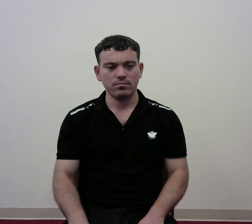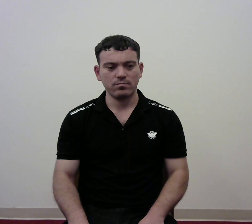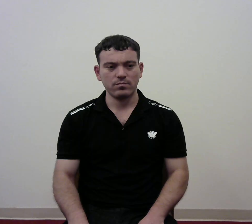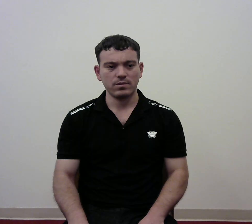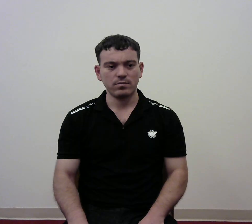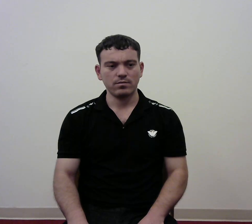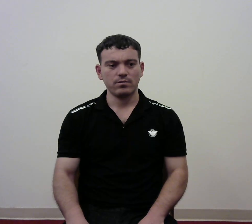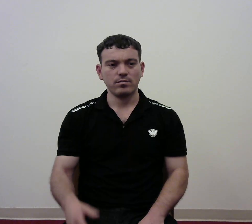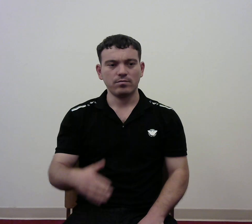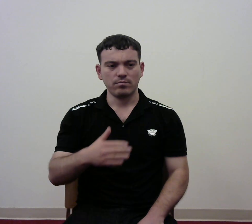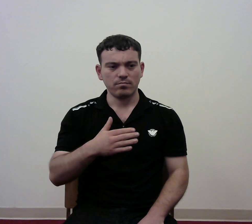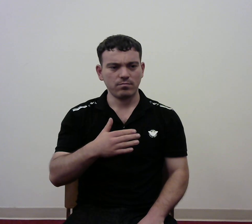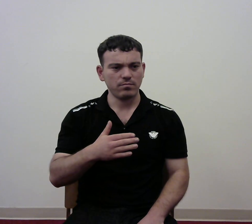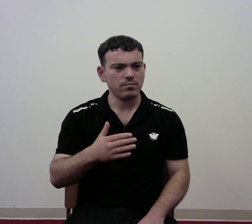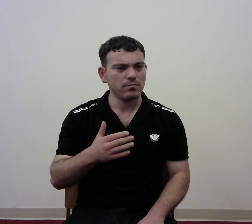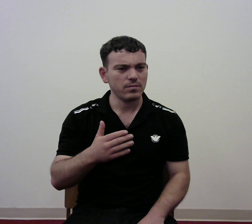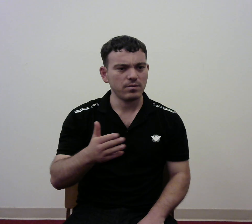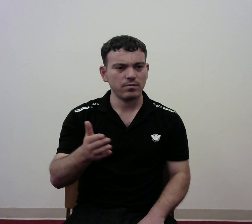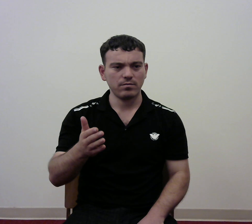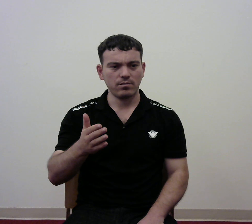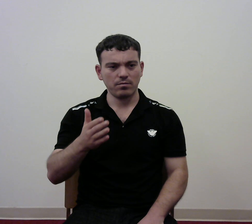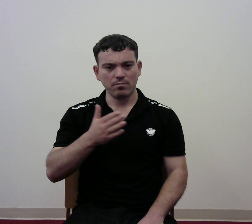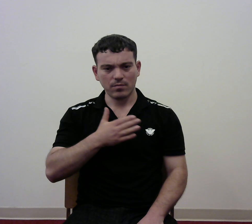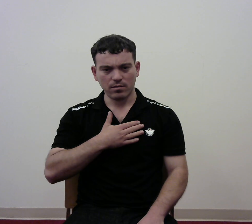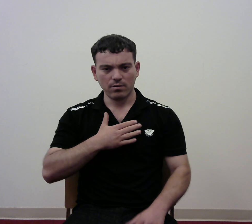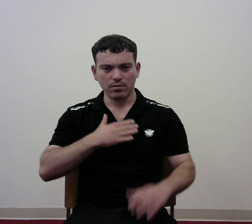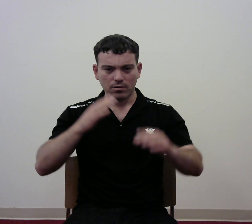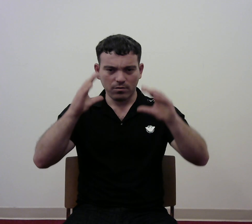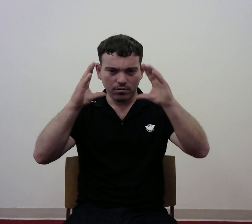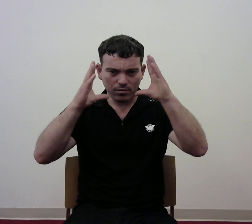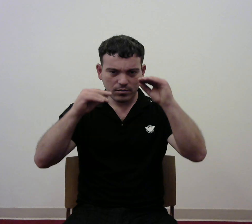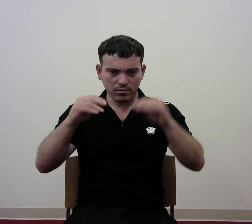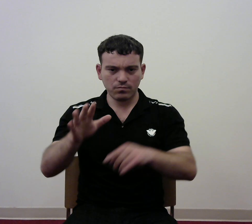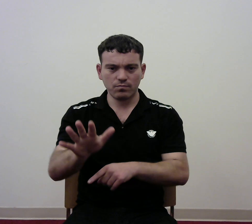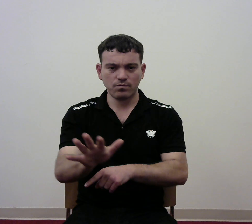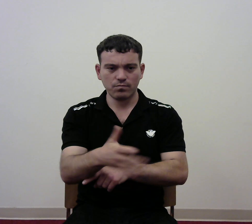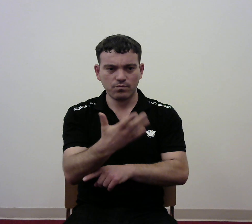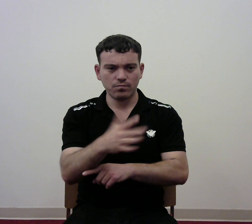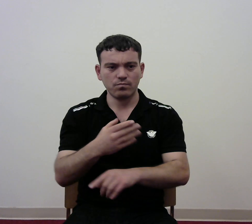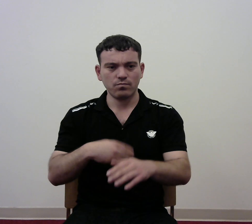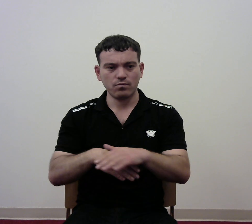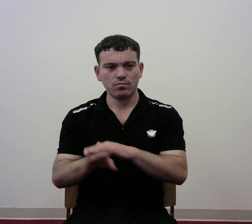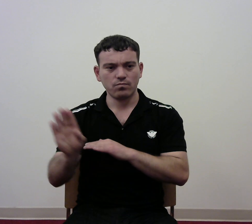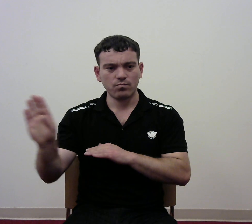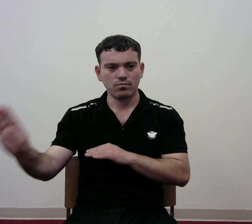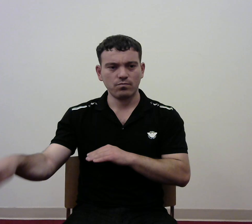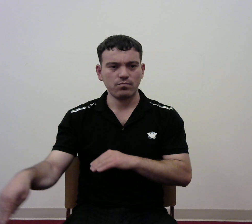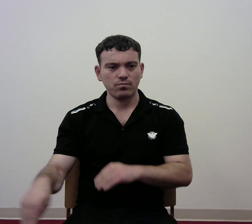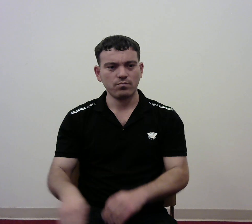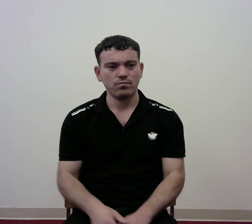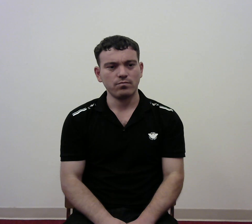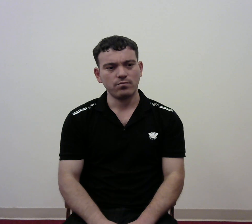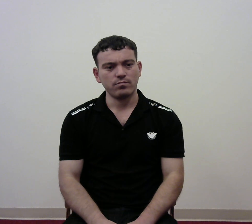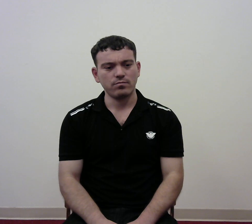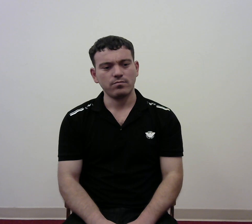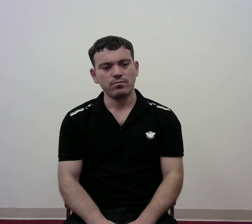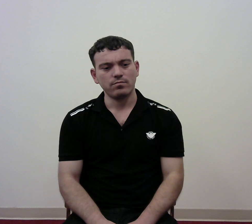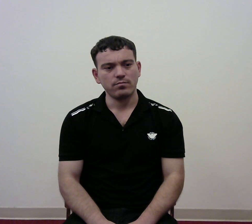Mən axşamlar gəzməyə çıxıram